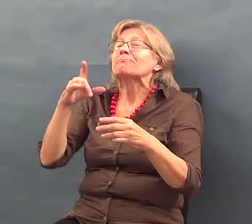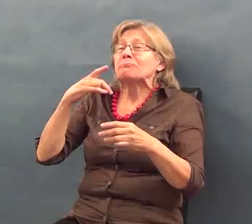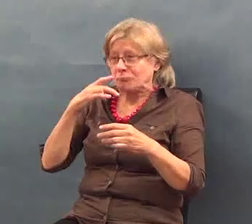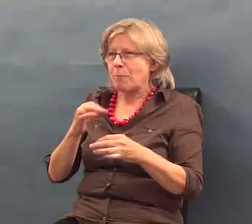Dobrze.